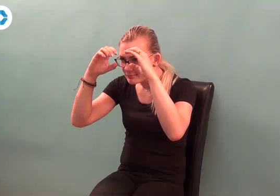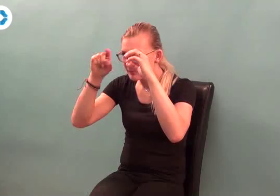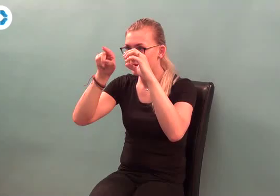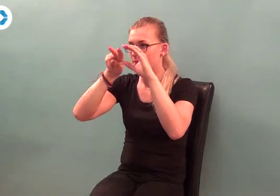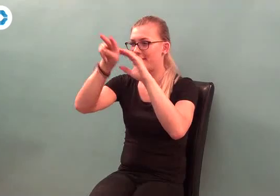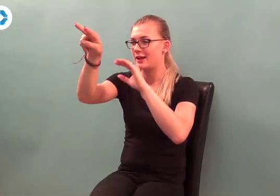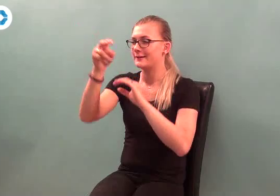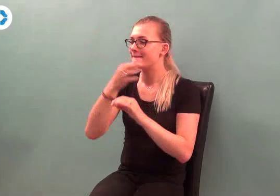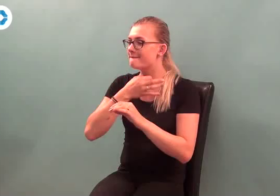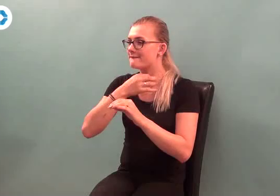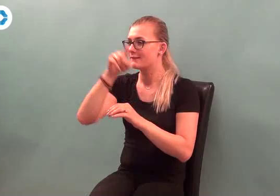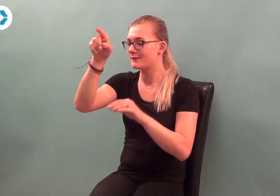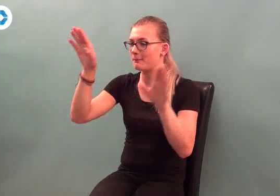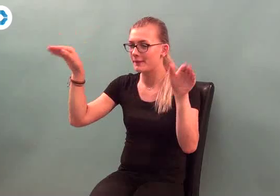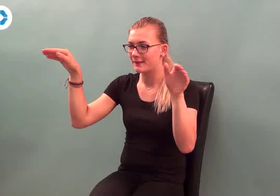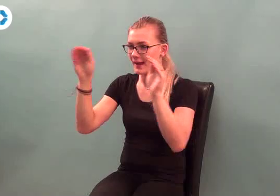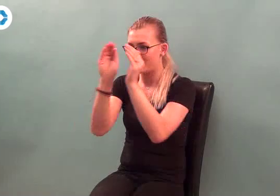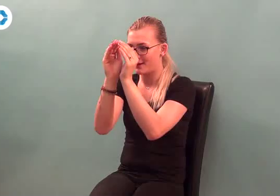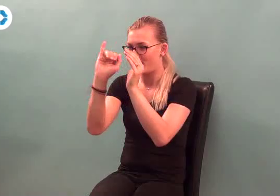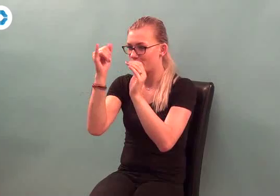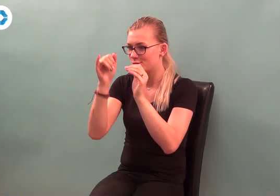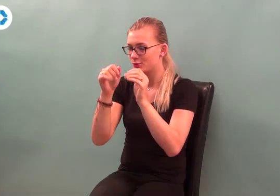Patrzy na małego żółtego ptaszka, na którego ma chętkę.